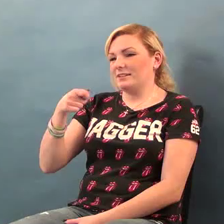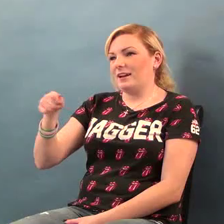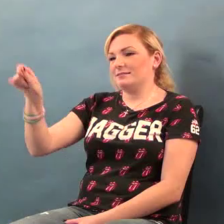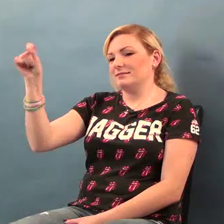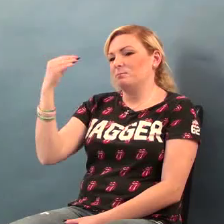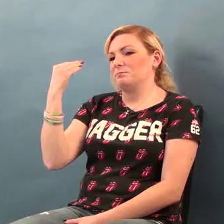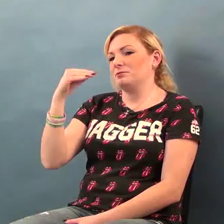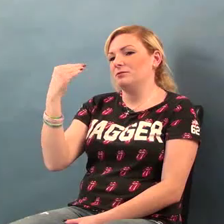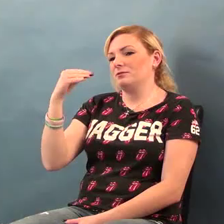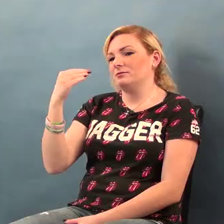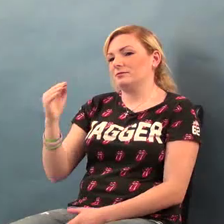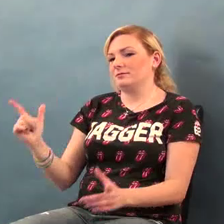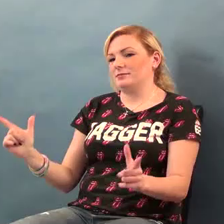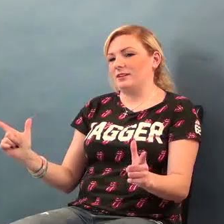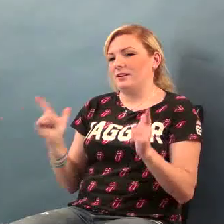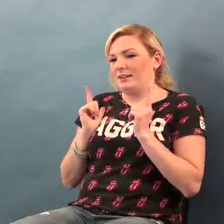Cały dzień mnie nie ma w domu.